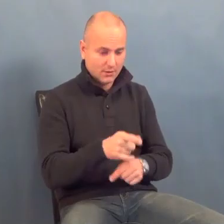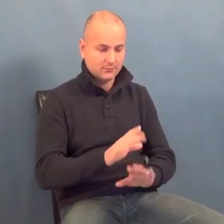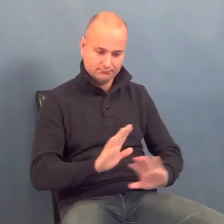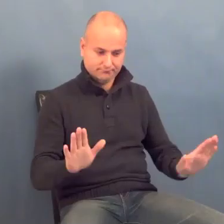Koniec.